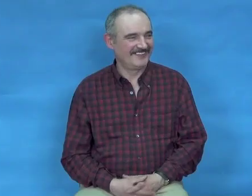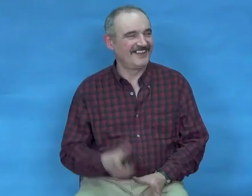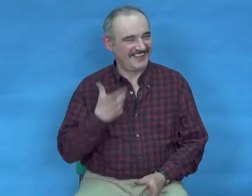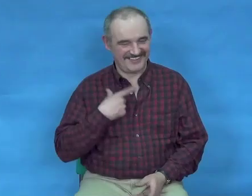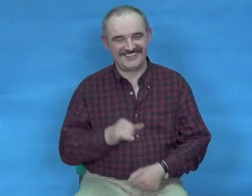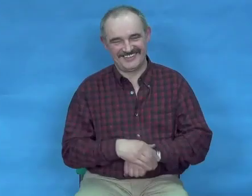Aha.